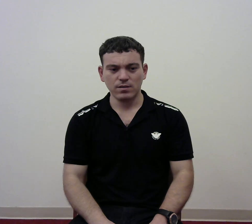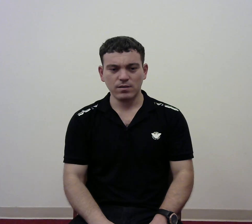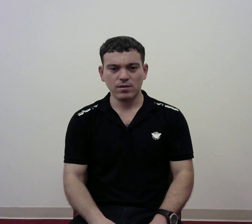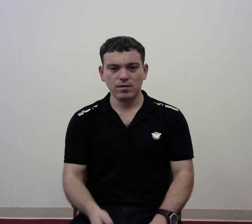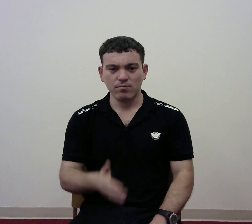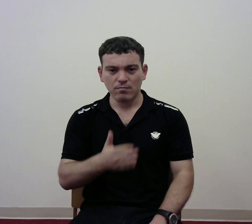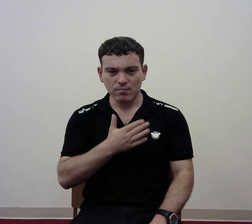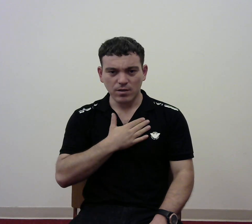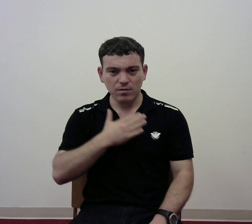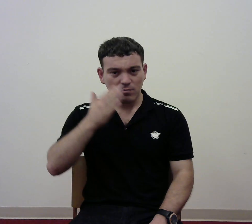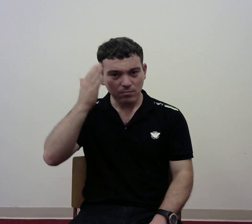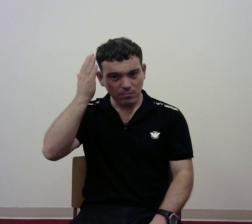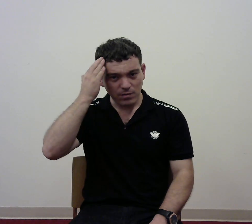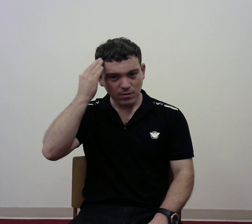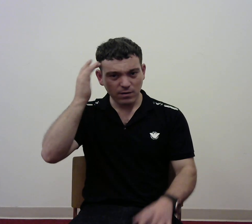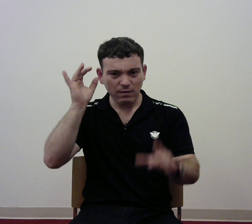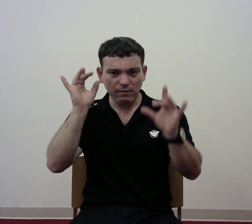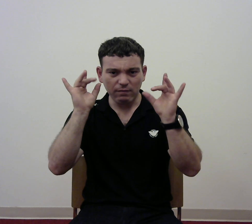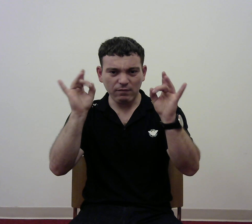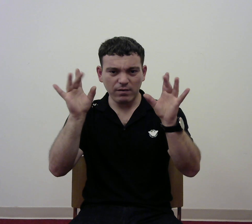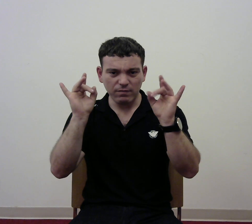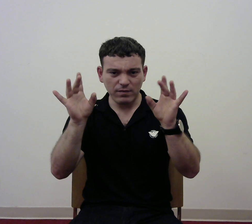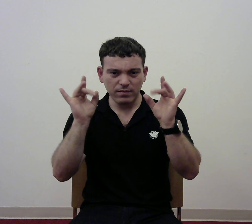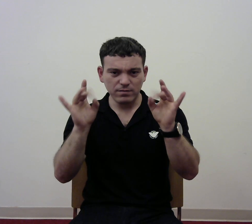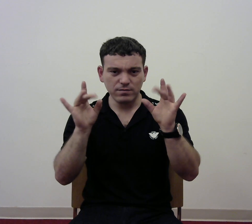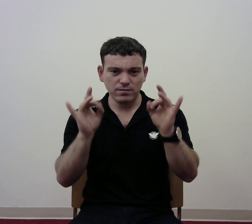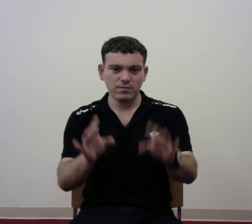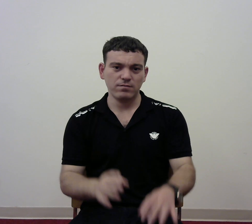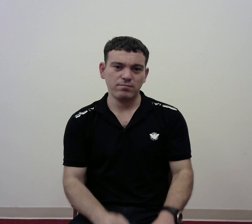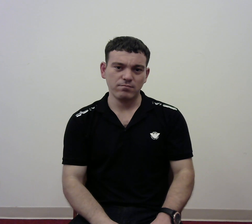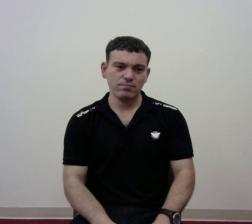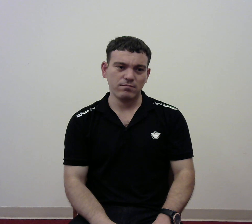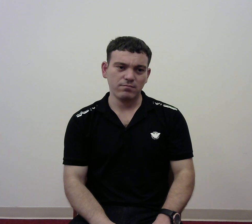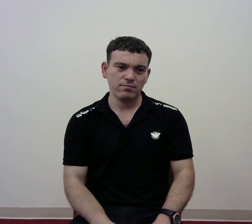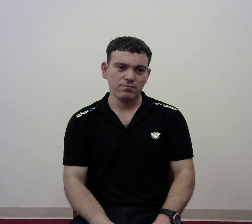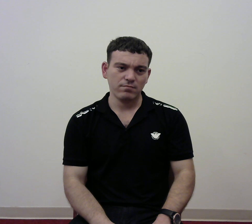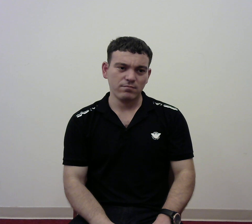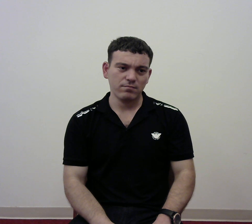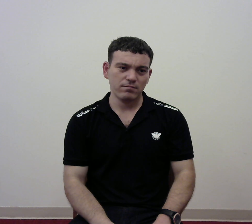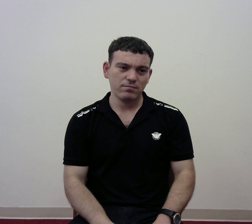Mənim başım ağrıyır